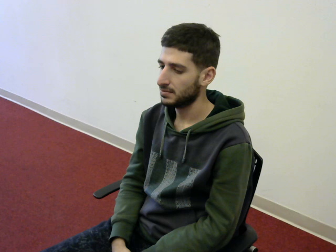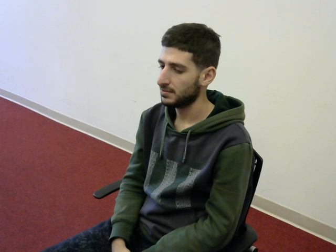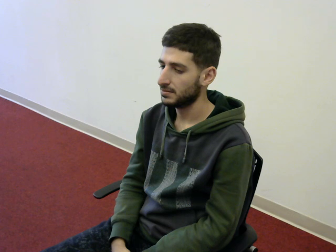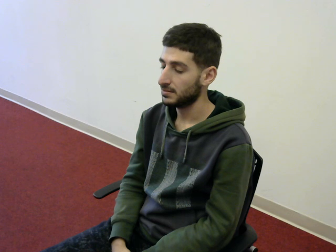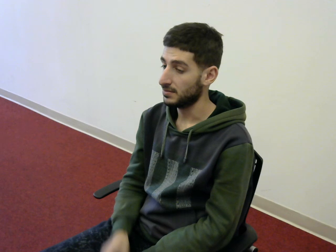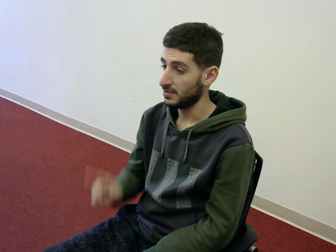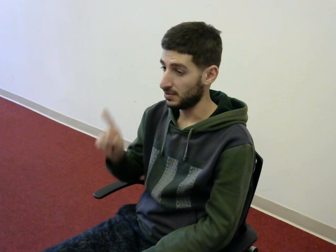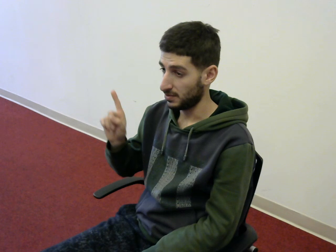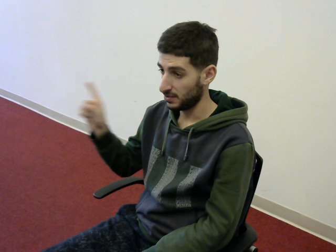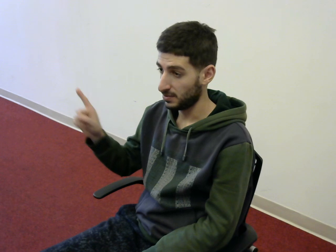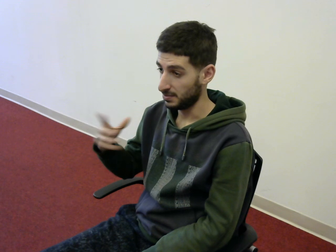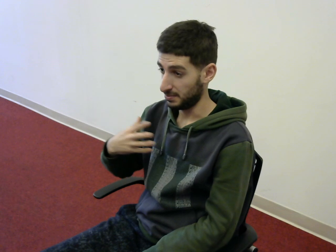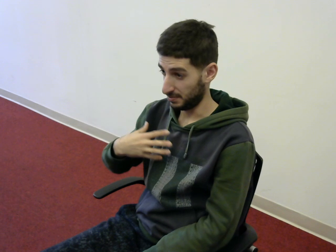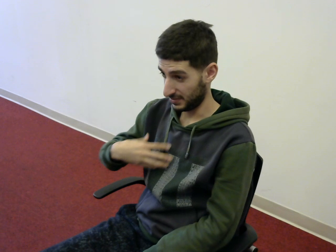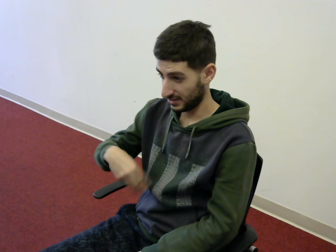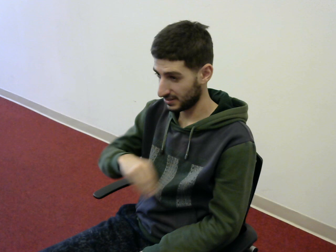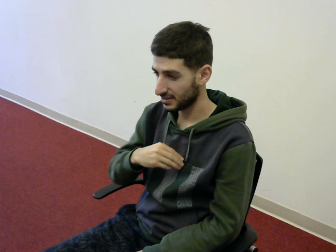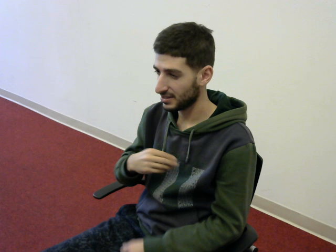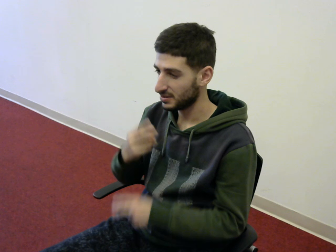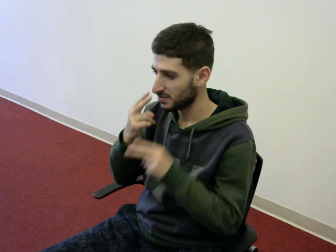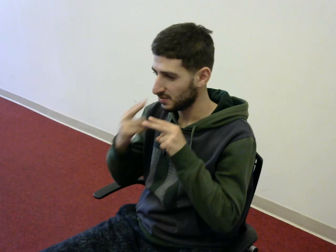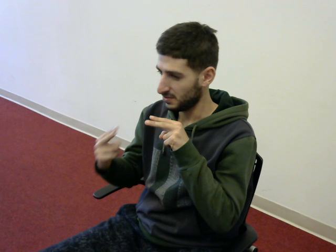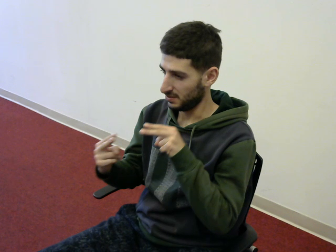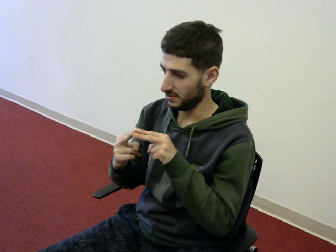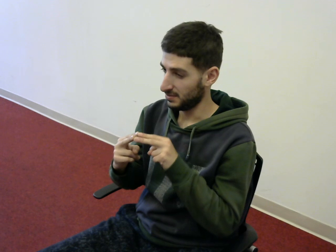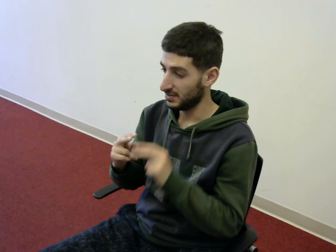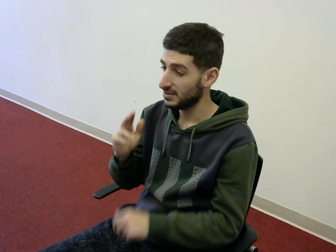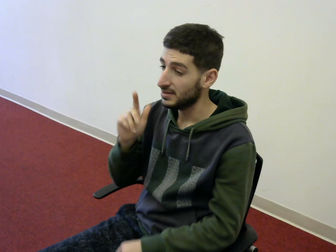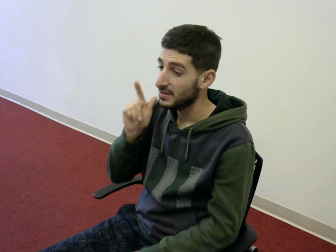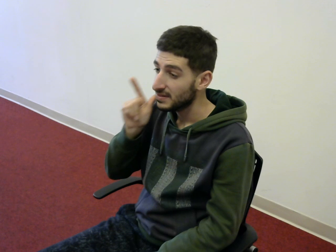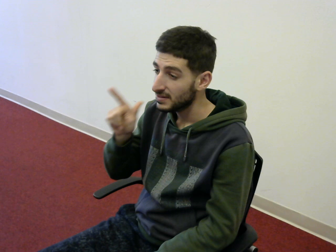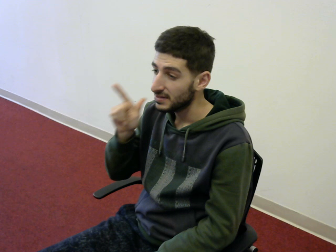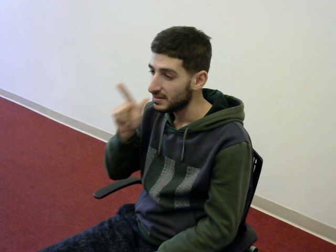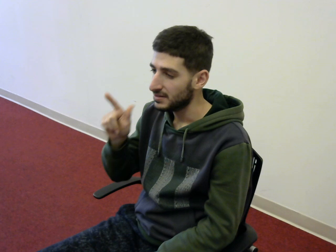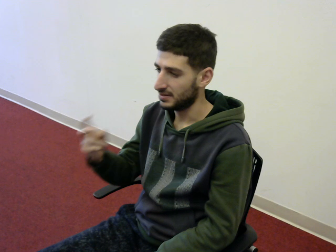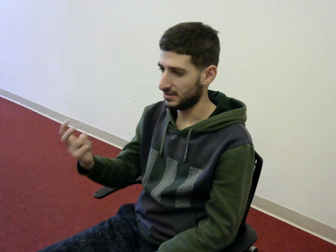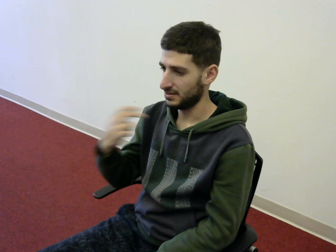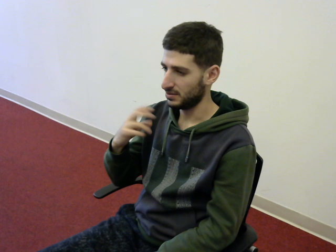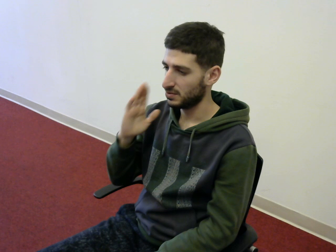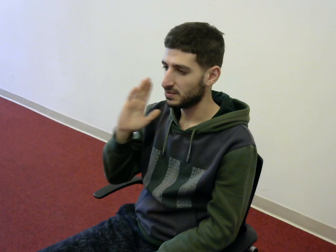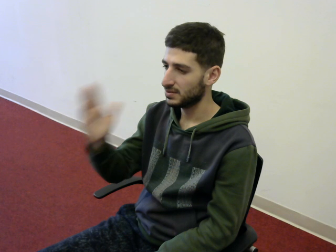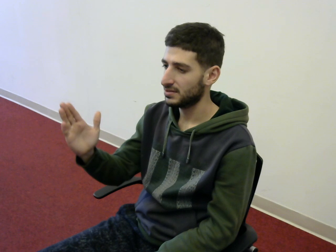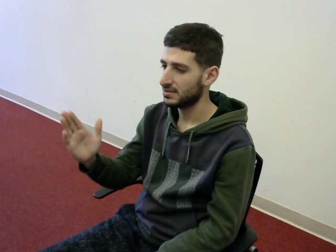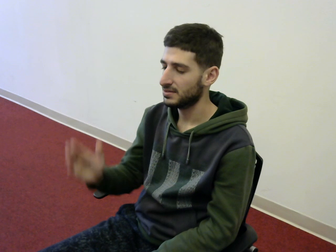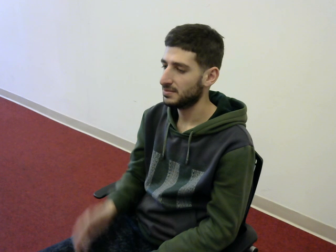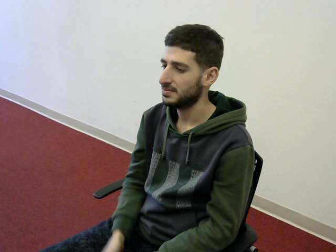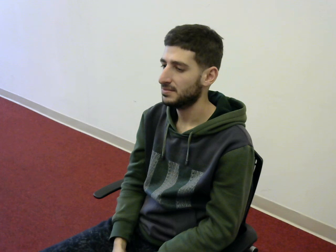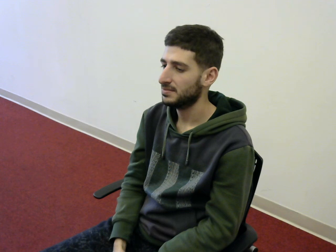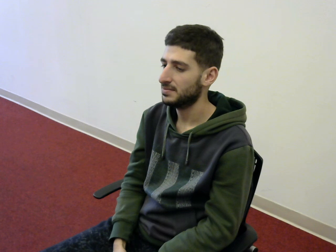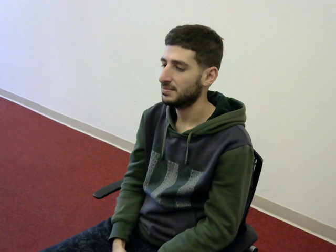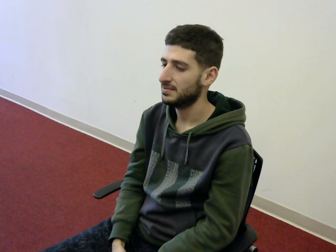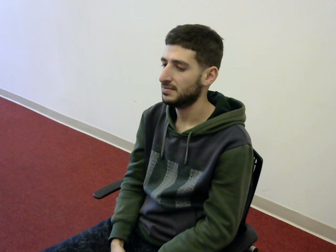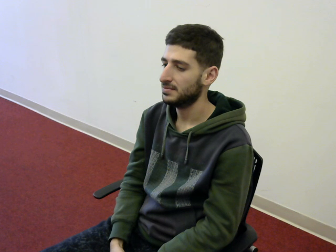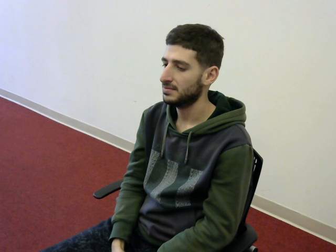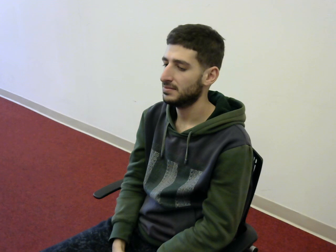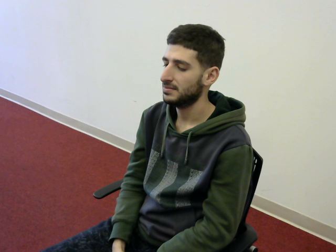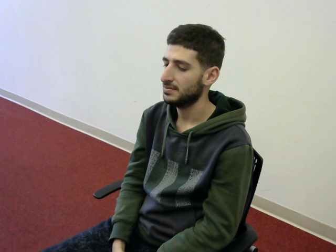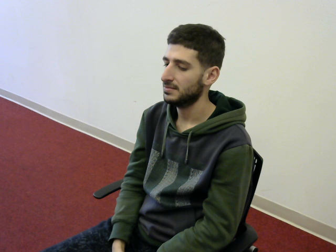O, bizi görməyə birisigün gələcək